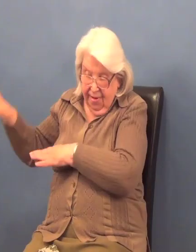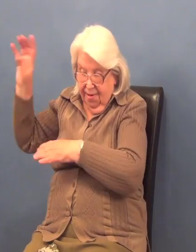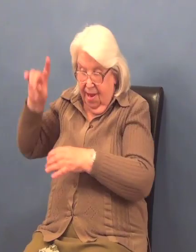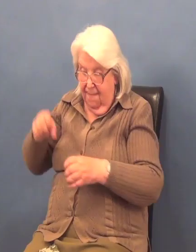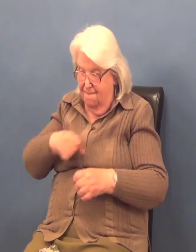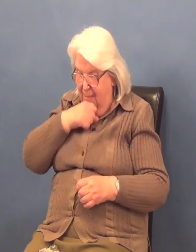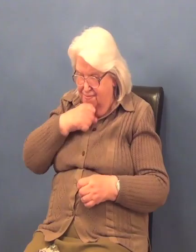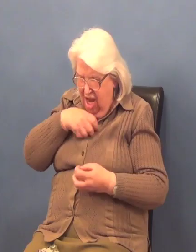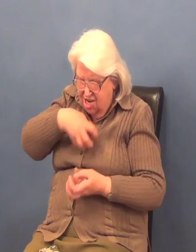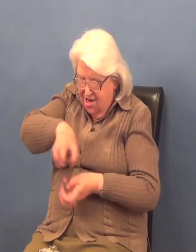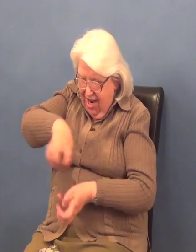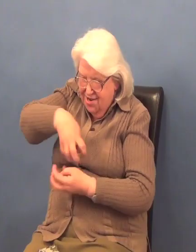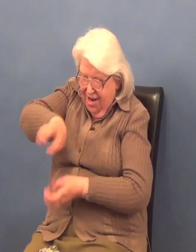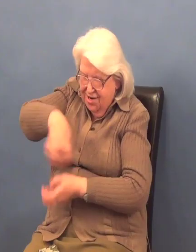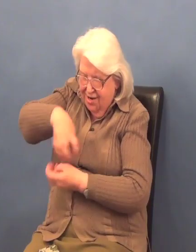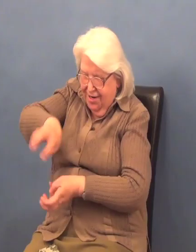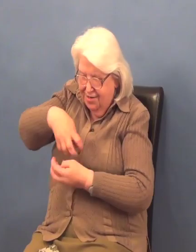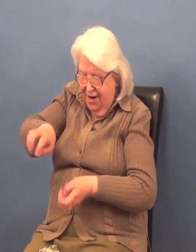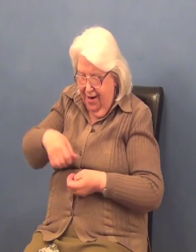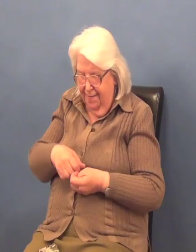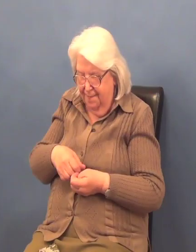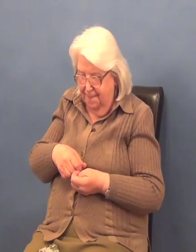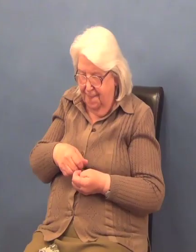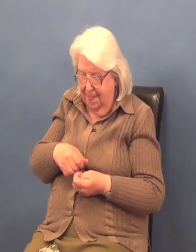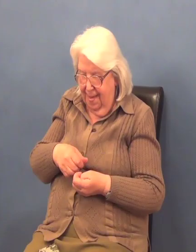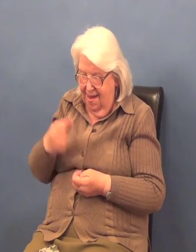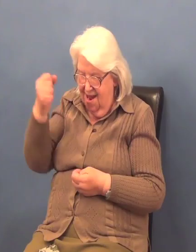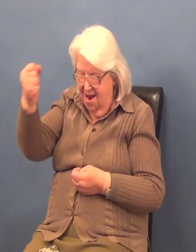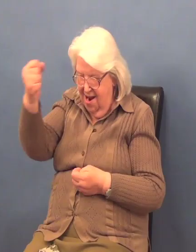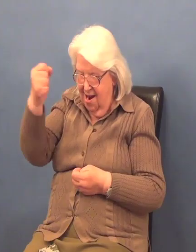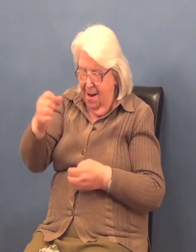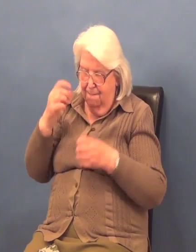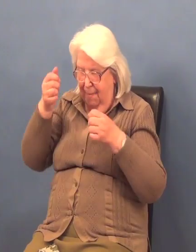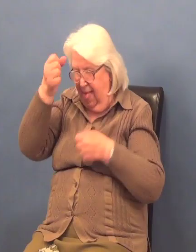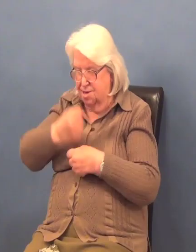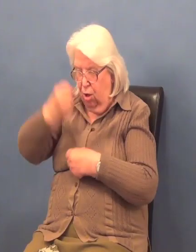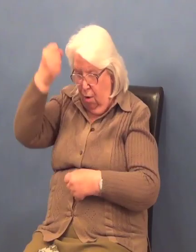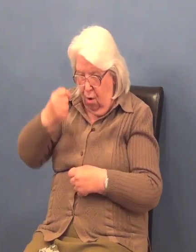Następnie babcia krzyczy, grozi parasolem.